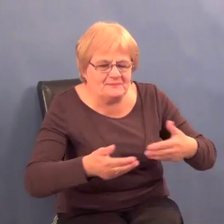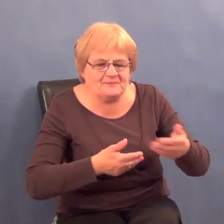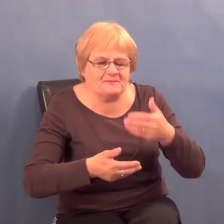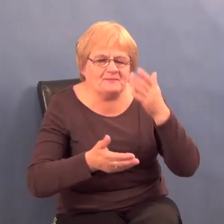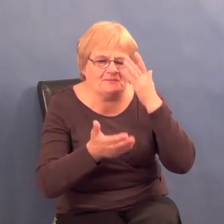Już idzie.